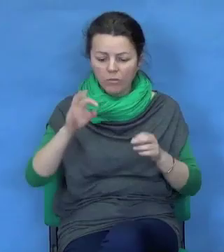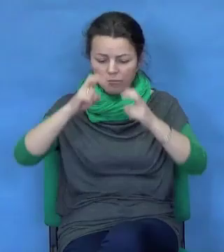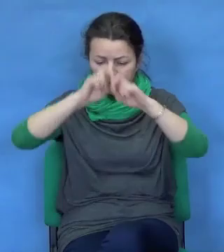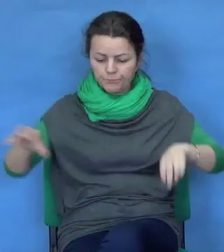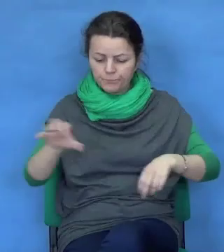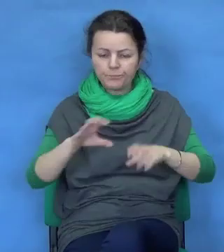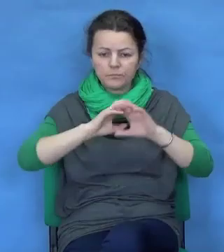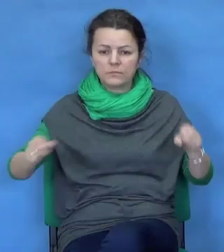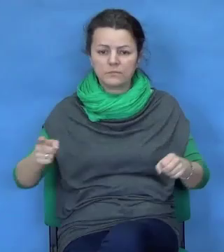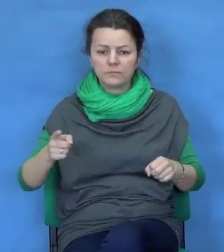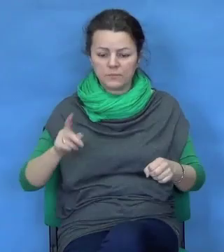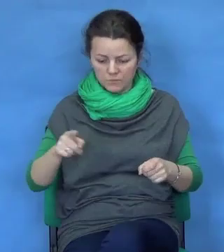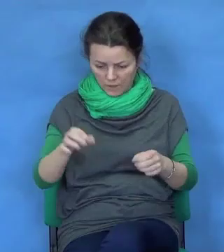Uwaga kradzieże.